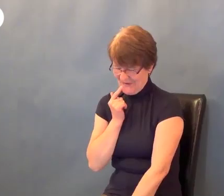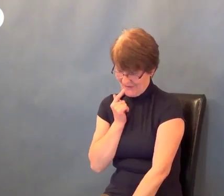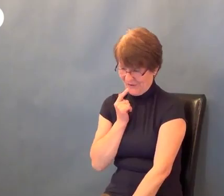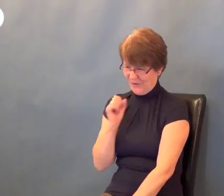Okey.